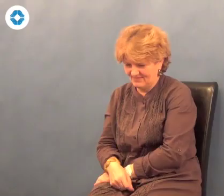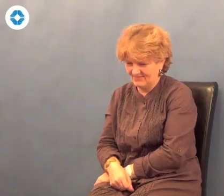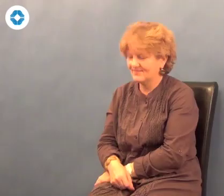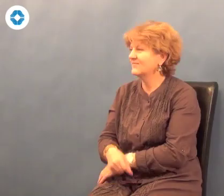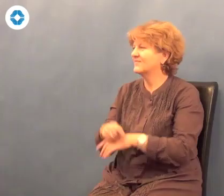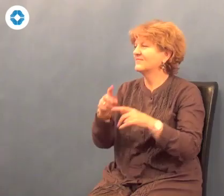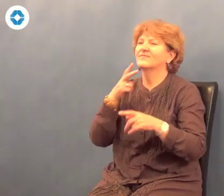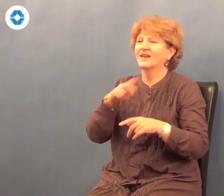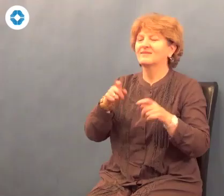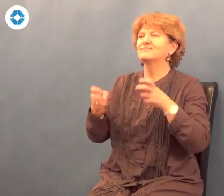Znowu szukali w lesie.